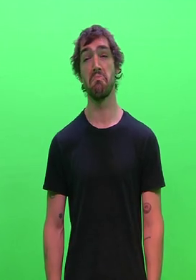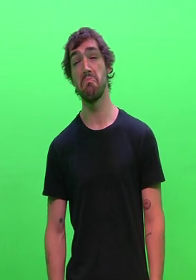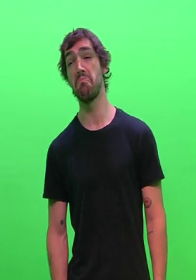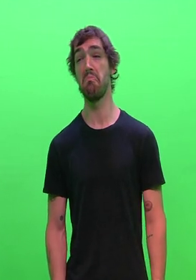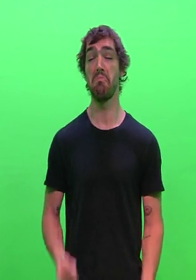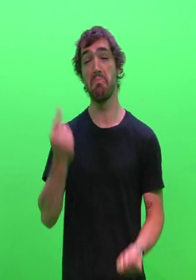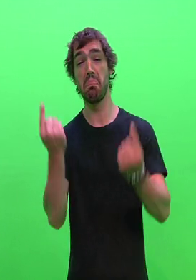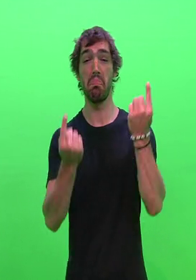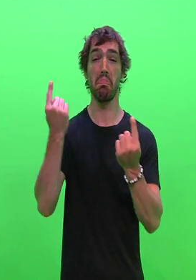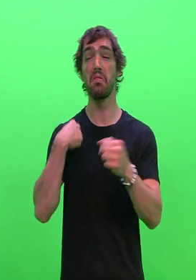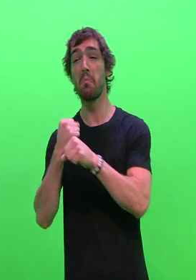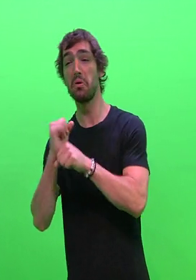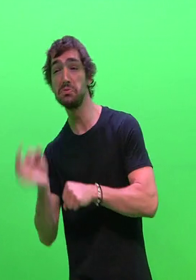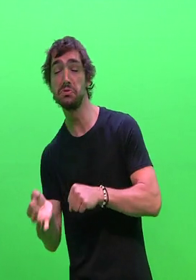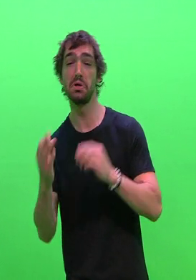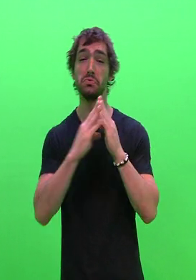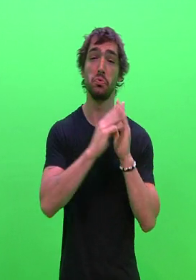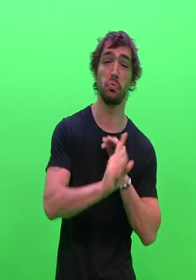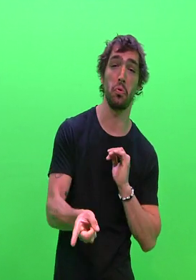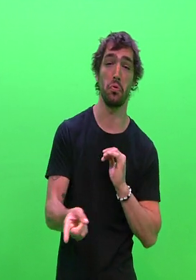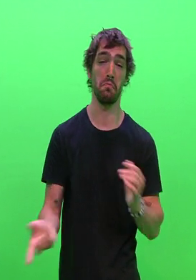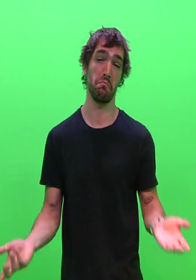Algunes vegades a la feina, sí. A casa no.